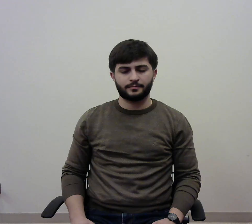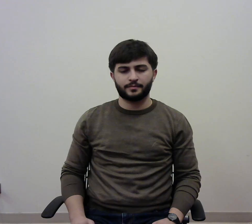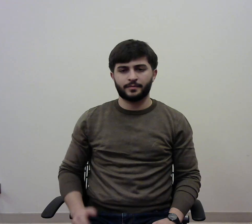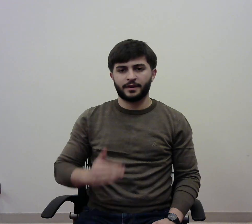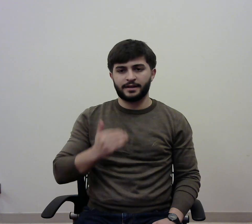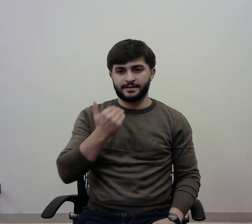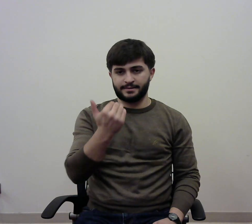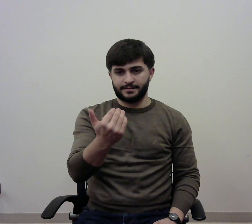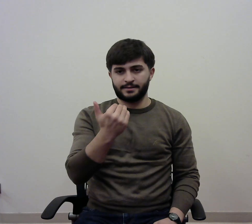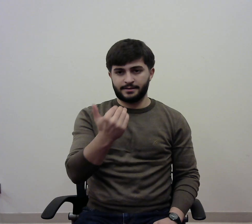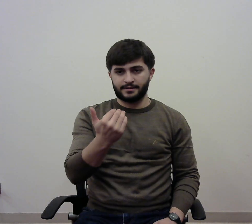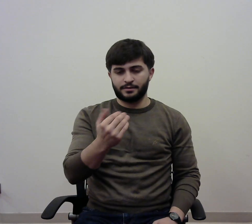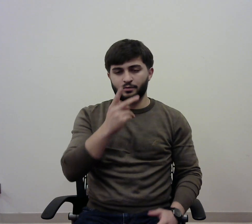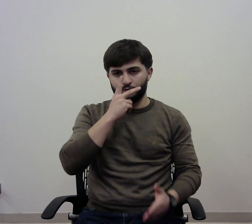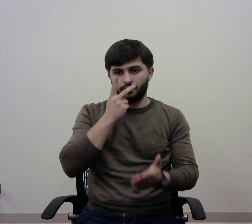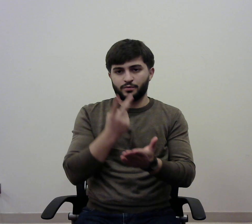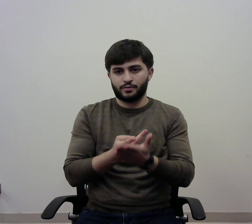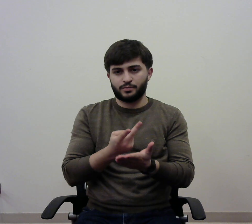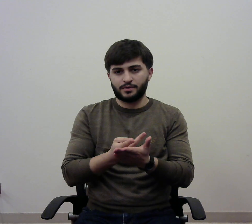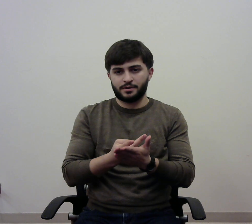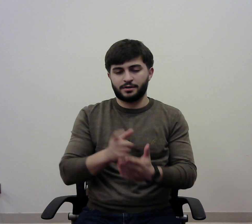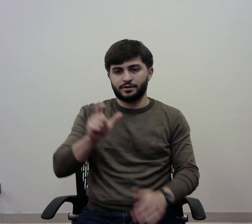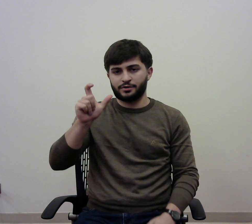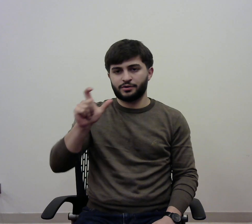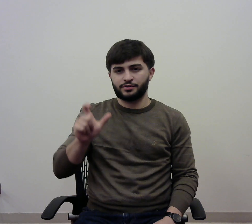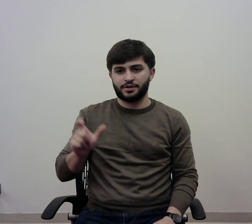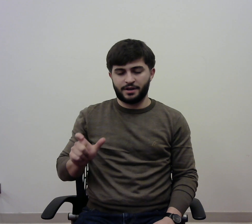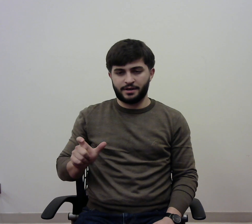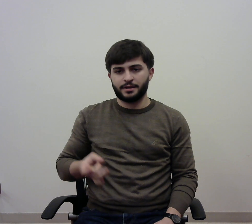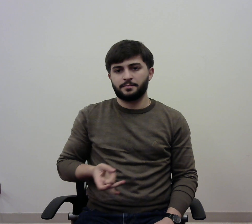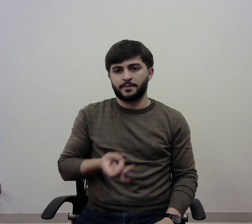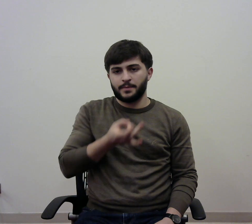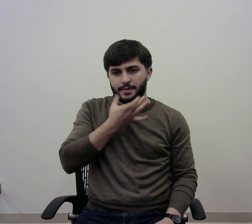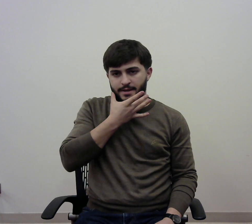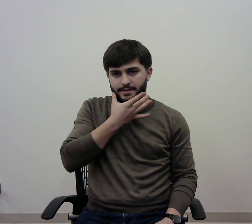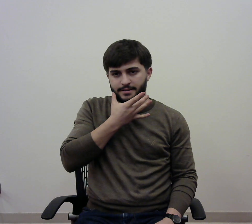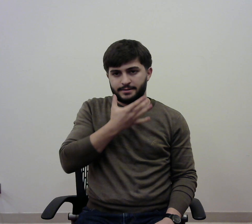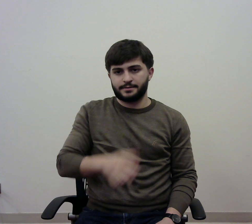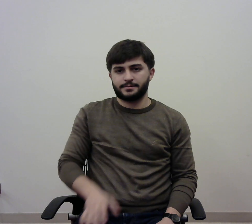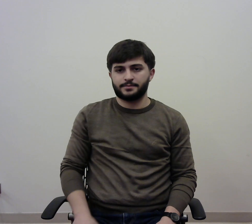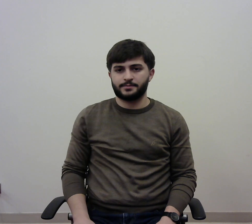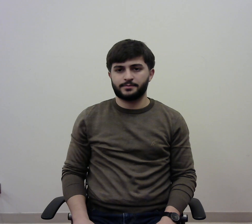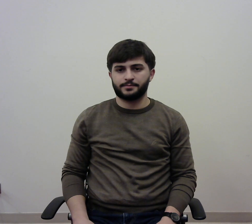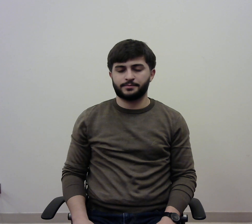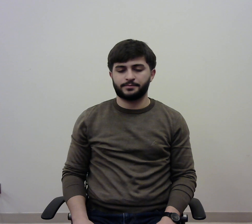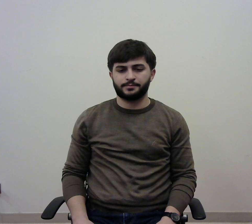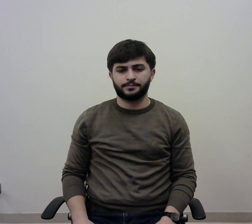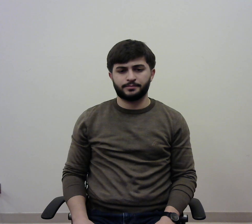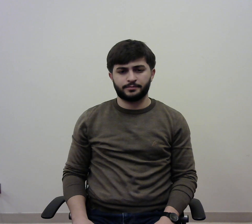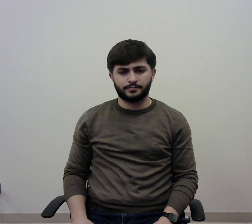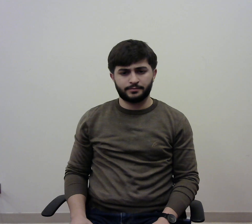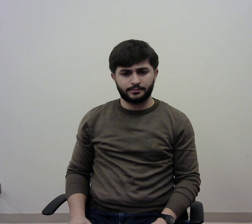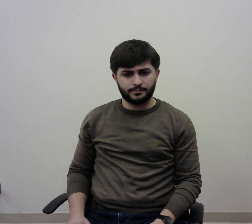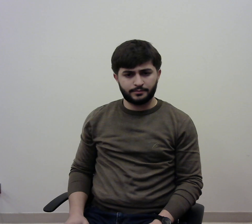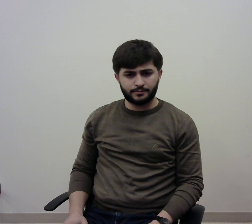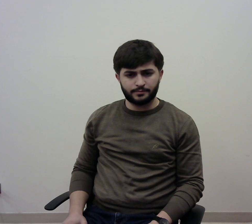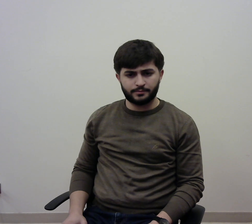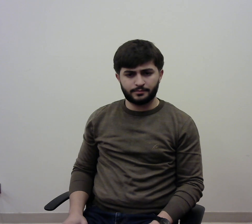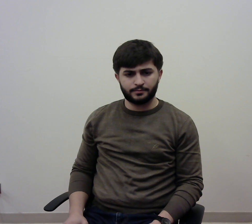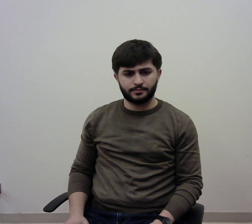Sizə göstərilən şeiri bəyəndiniz?